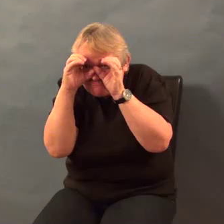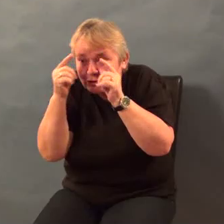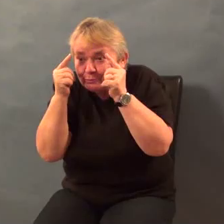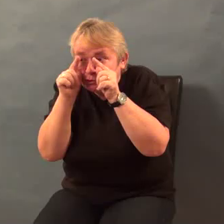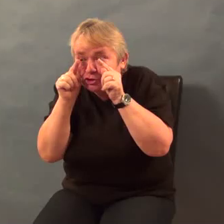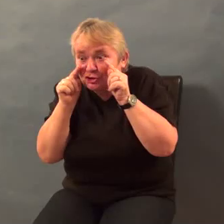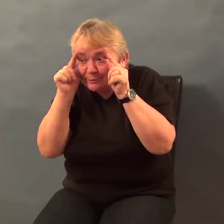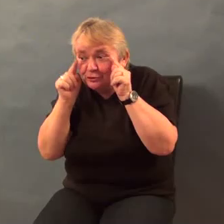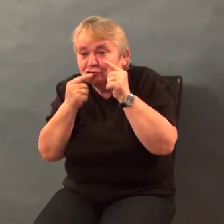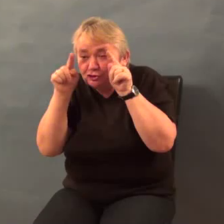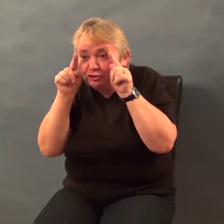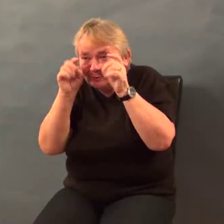Kot miał oczy poprzetykane czerwonymi żyłkami.